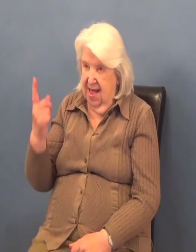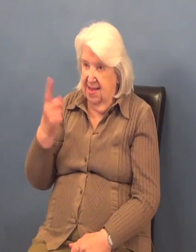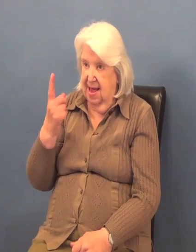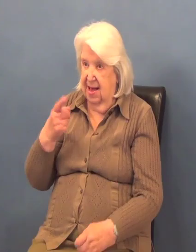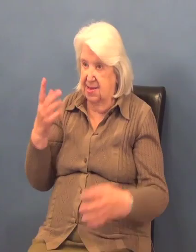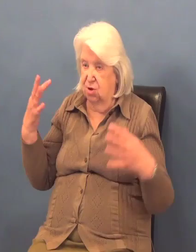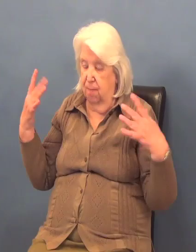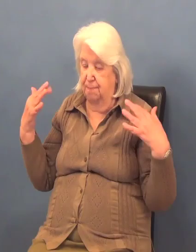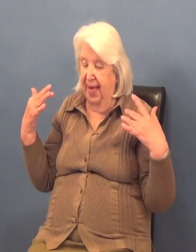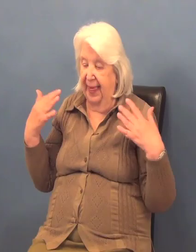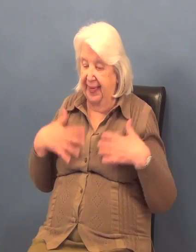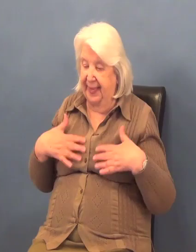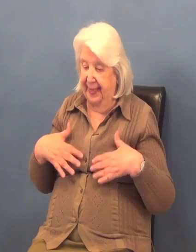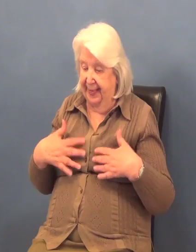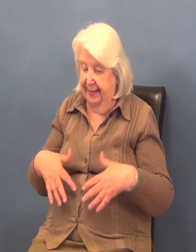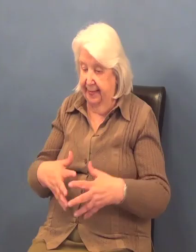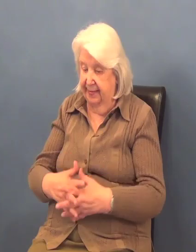Zakaz kąpieli.